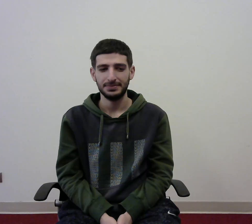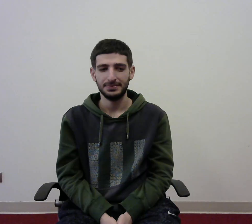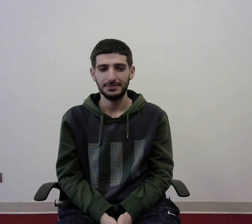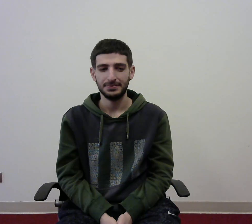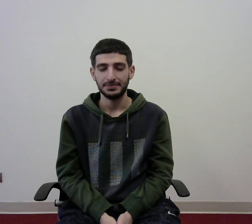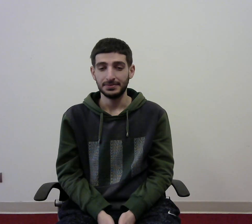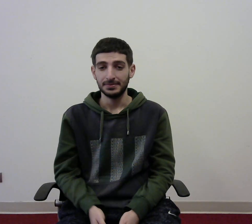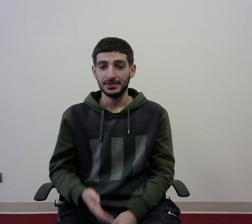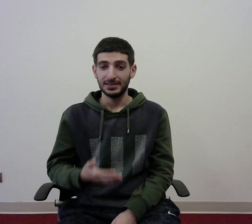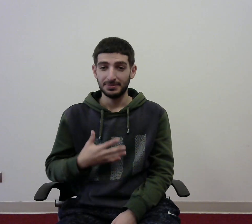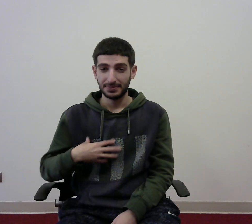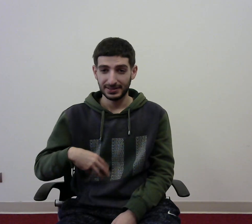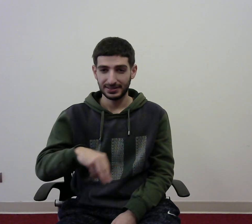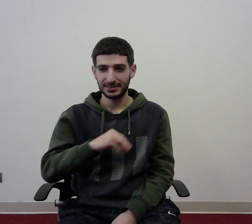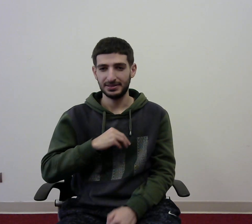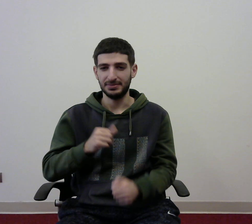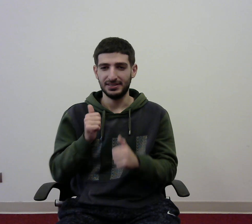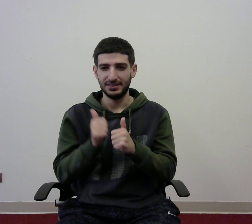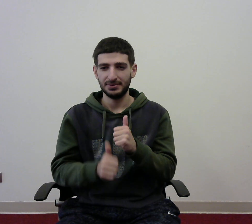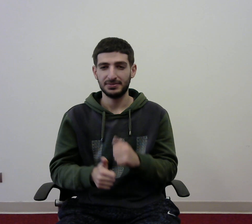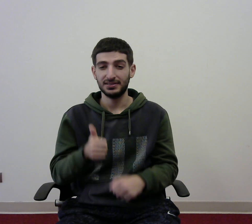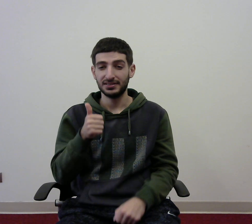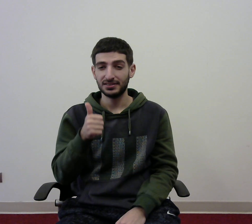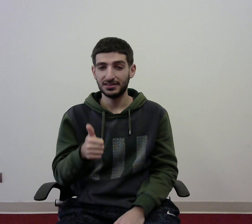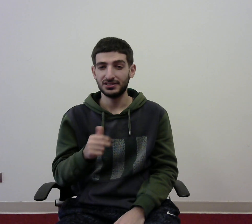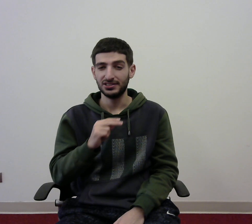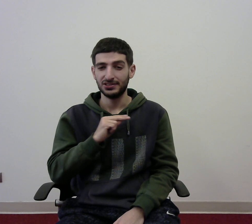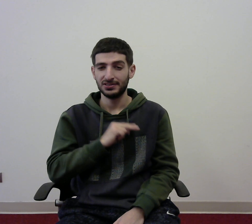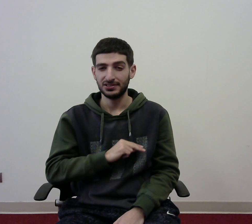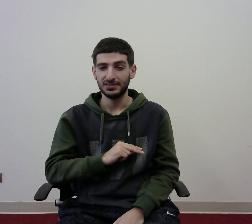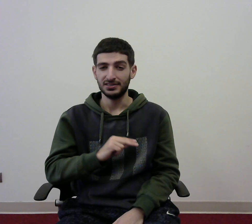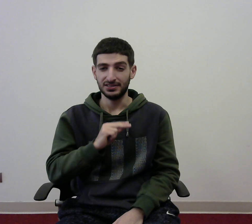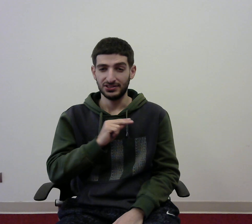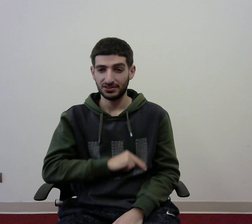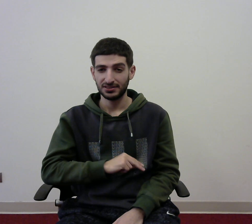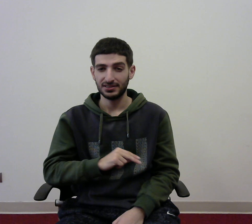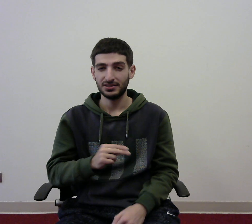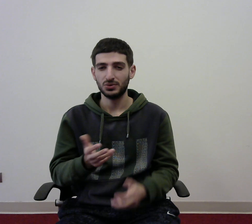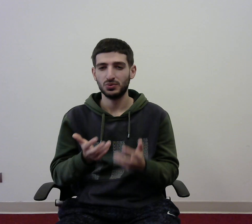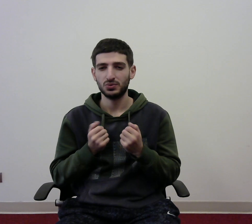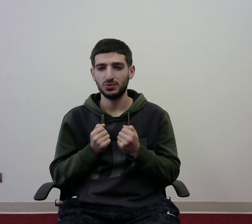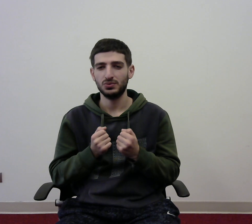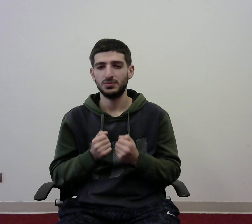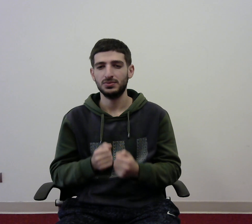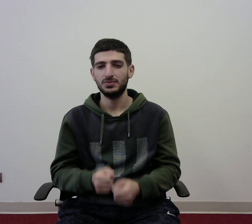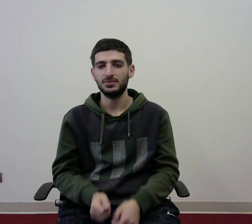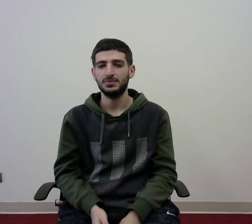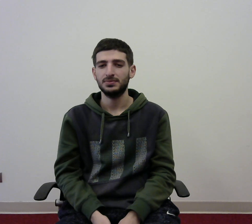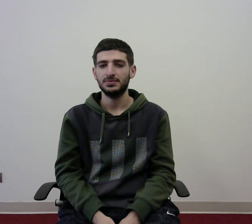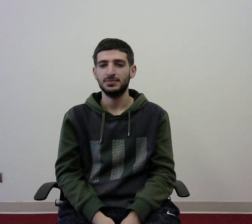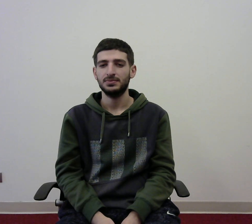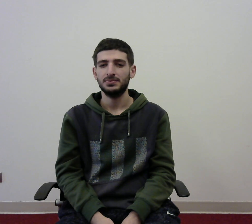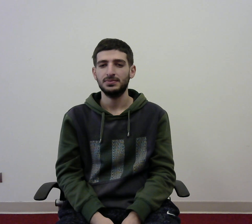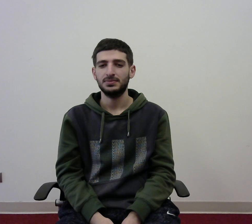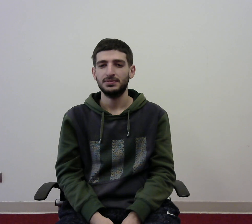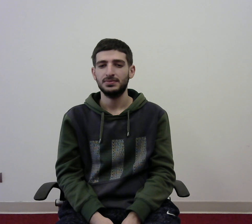Biz həmişə yaxşı işçiləri işə götürürük